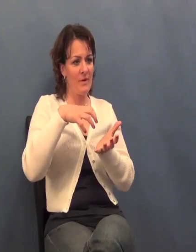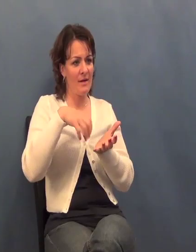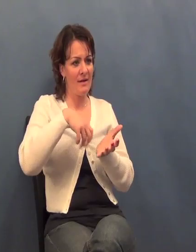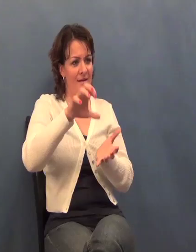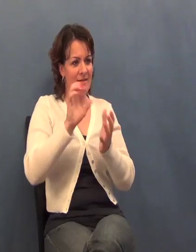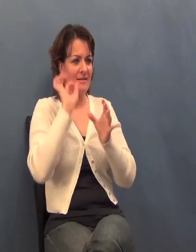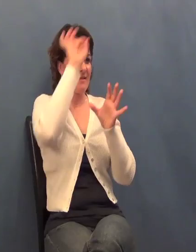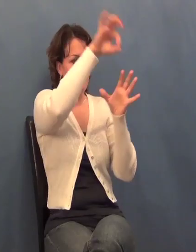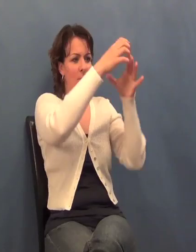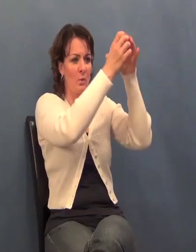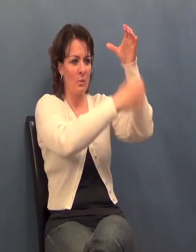Wrzucił do rynny.